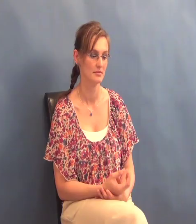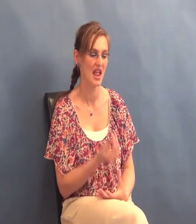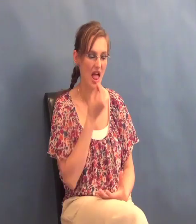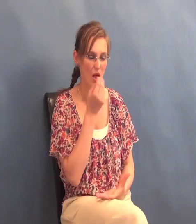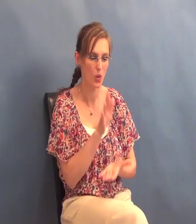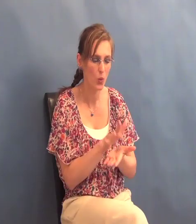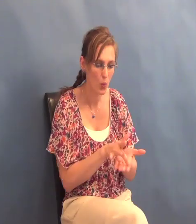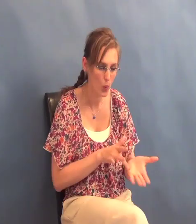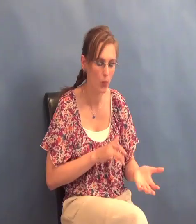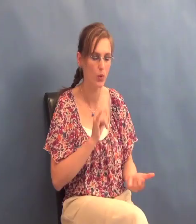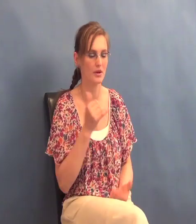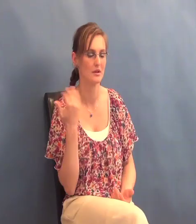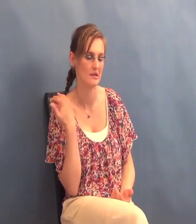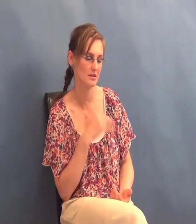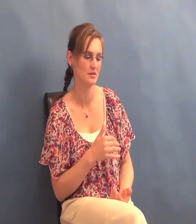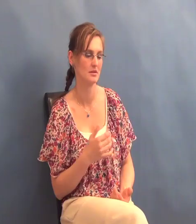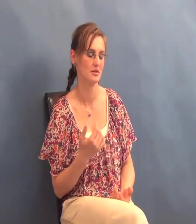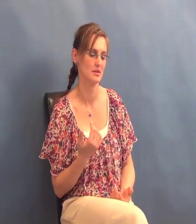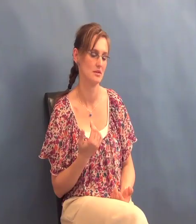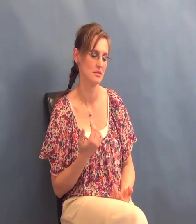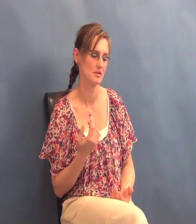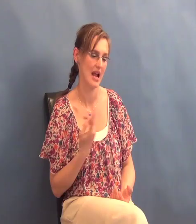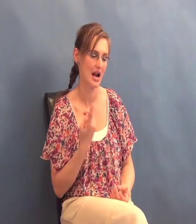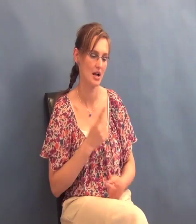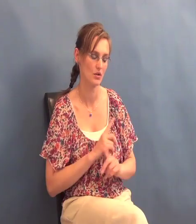Zakaz tłustego jedzenia i picia alkoholu.